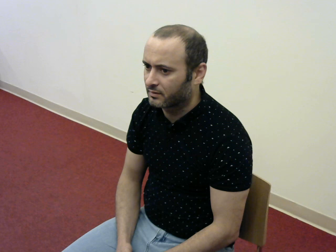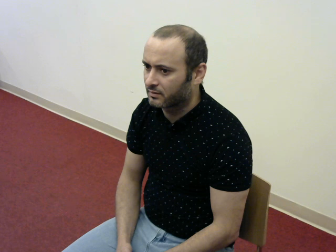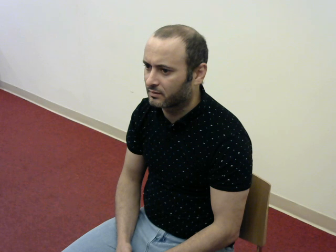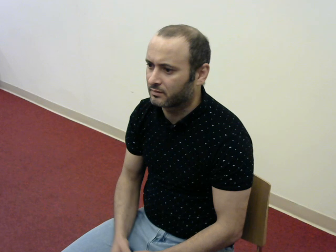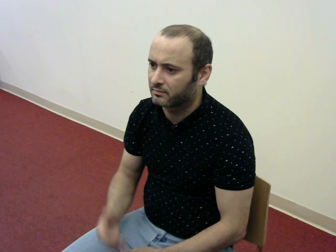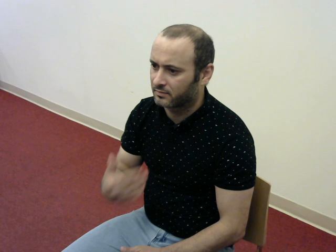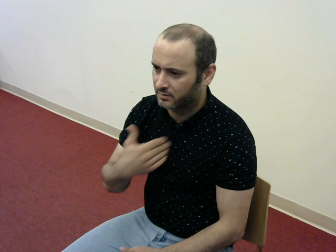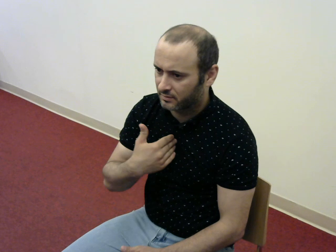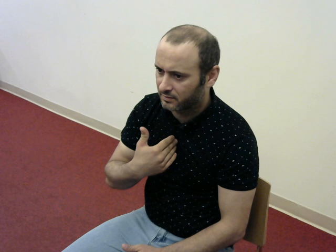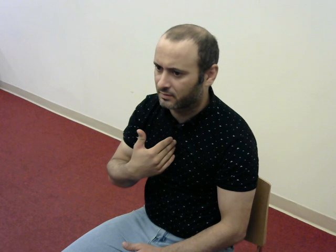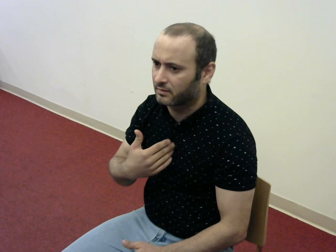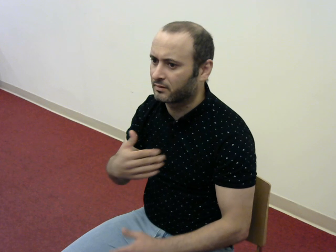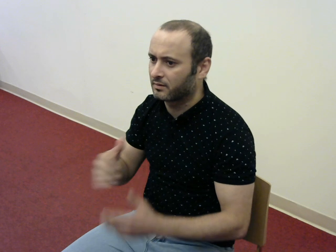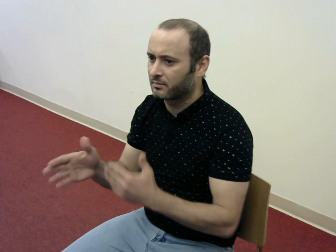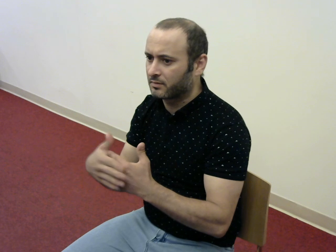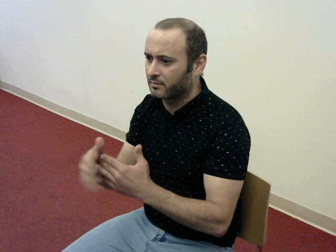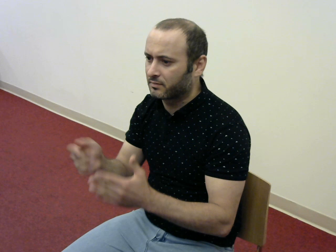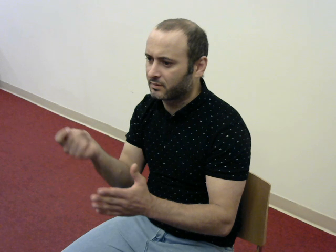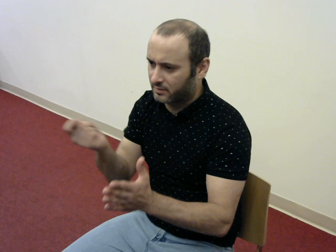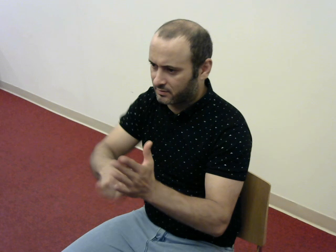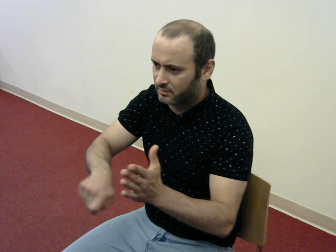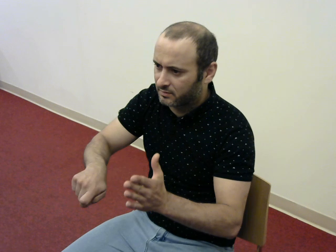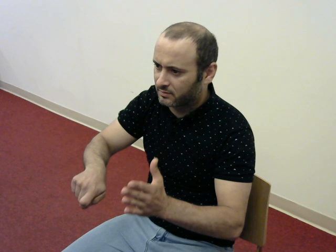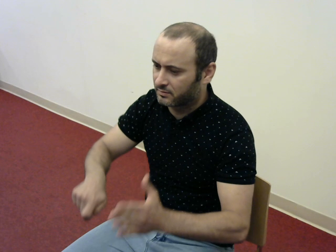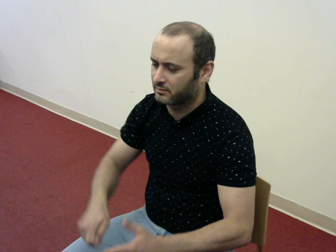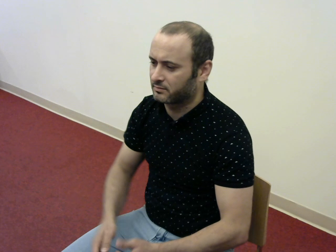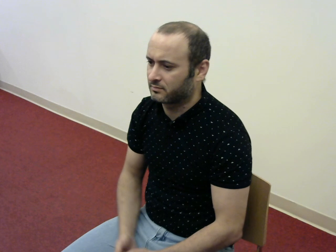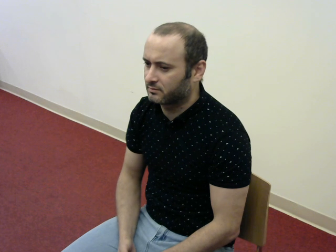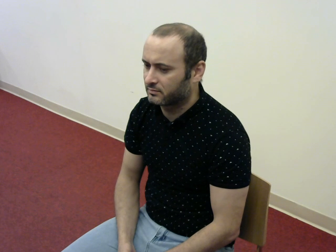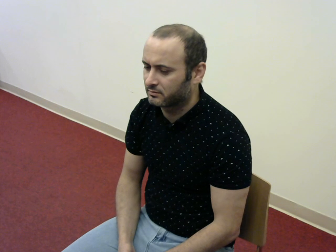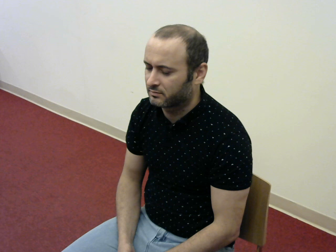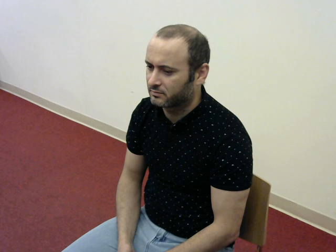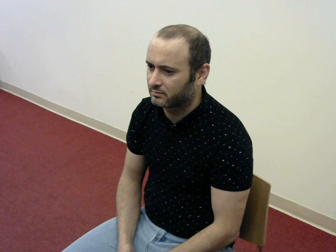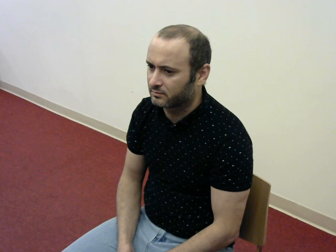Bizim qapımız bağlıdır